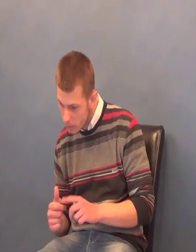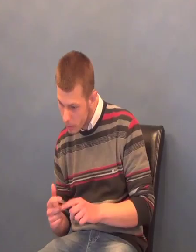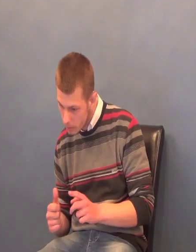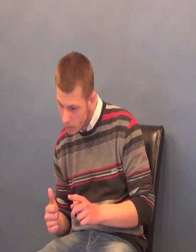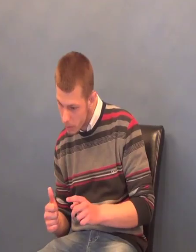Dwudziesty pierwszy.